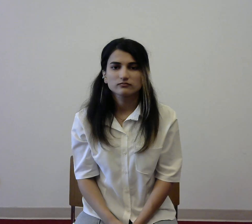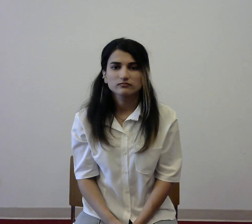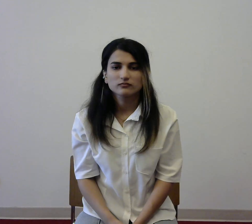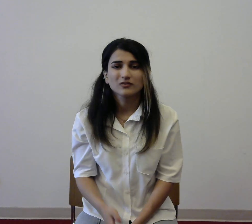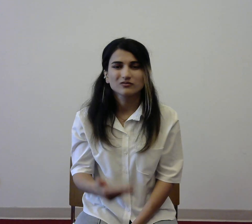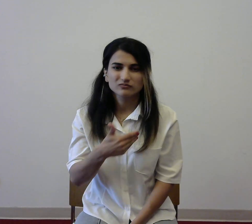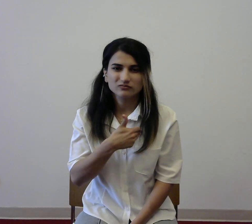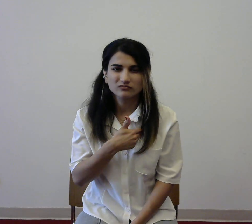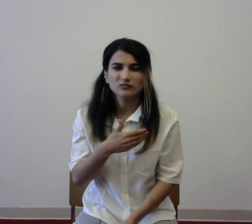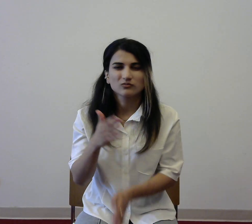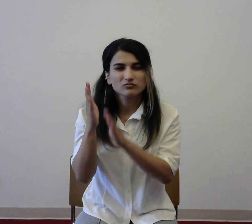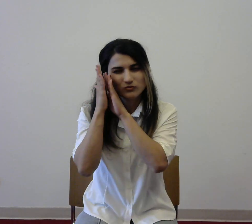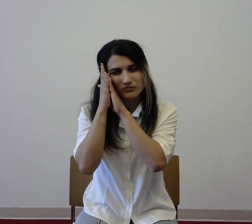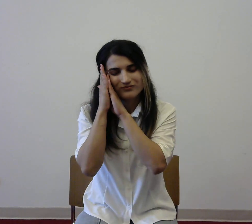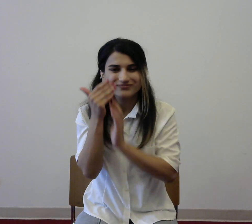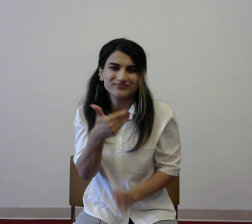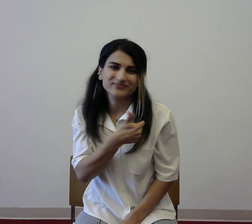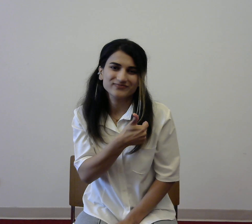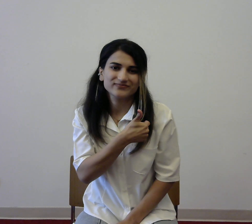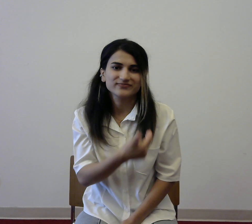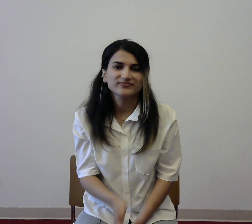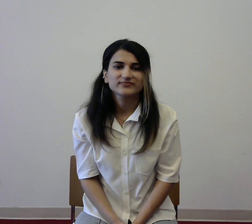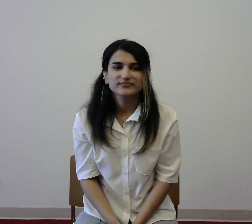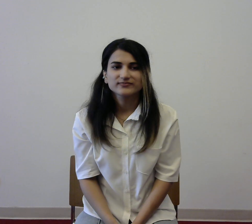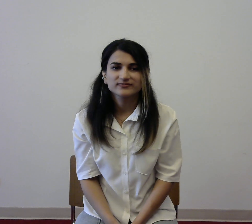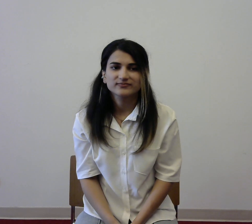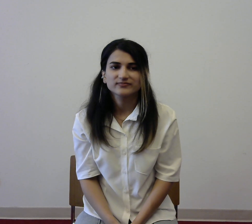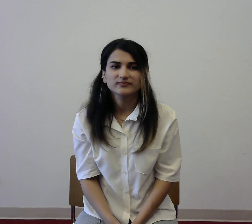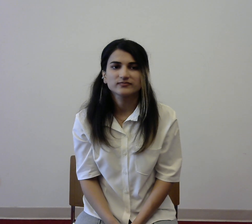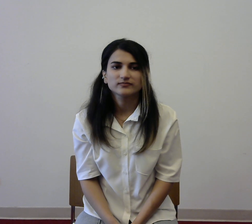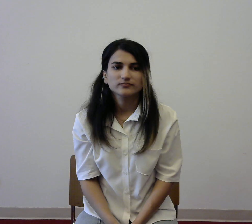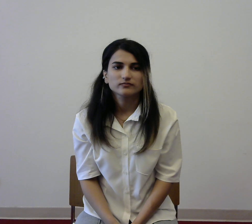Mən yatmaq istəyirəm